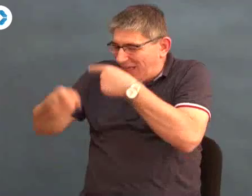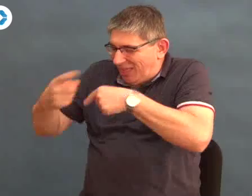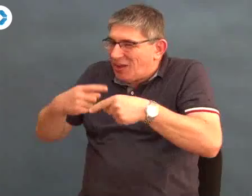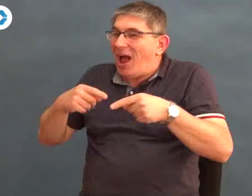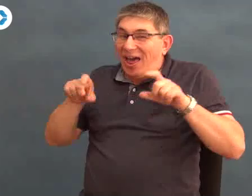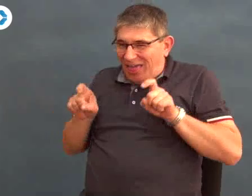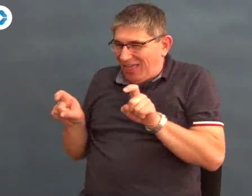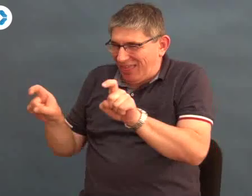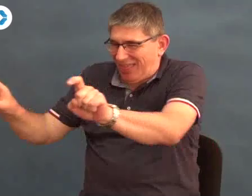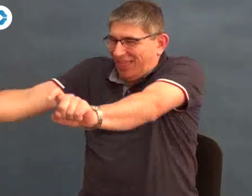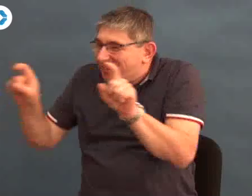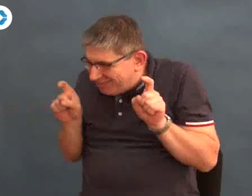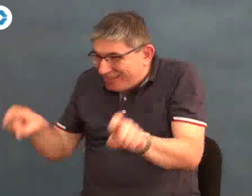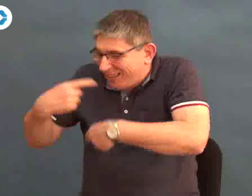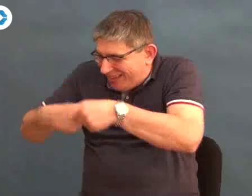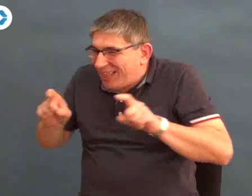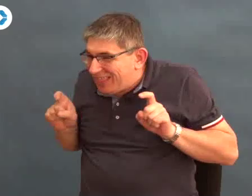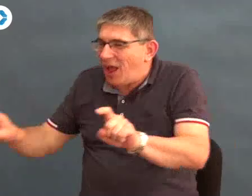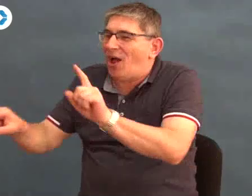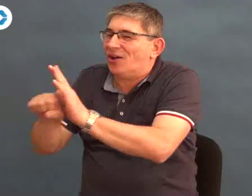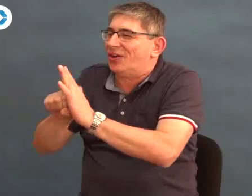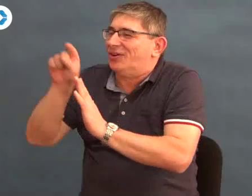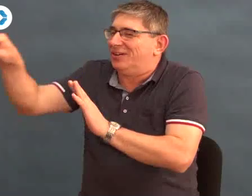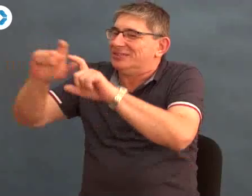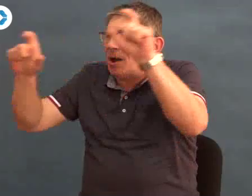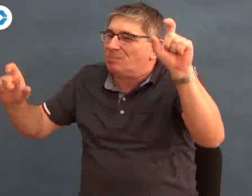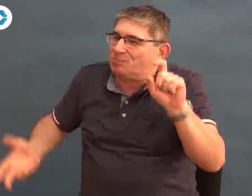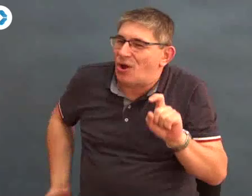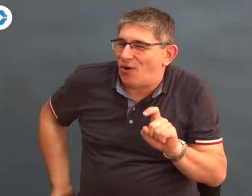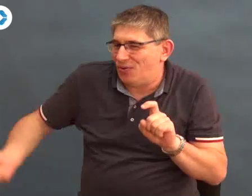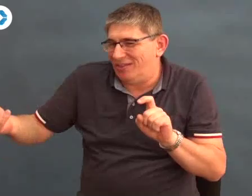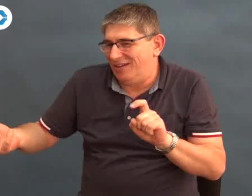Turla się z wystawionymi tylnymi łapami prosto do kręgielni.